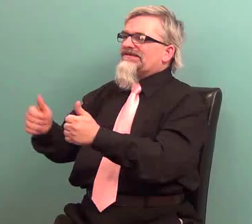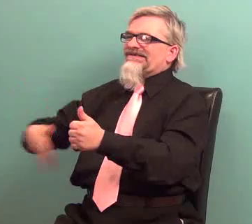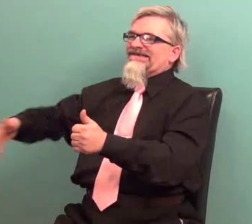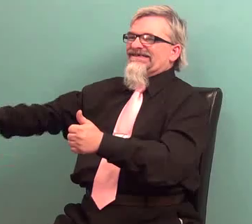Idą razem.